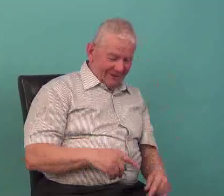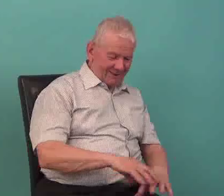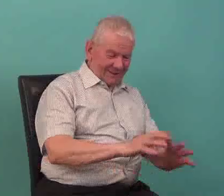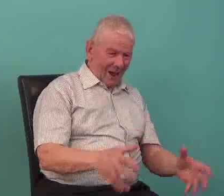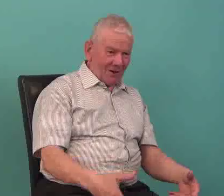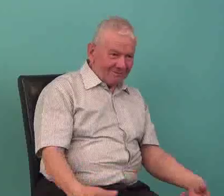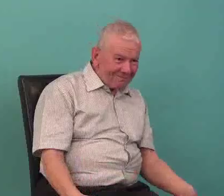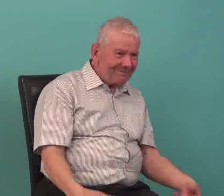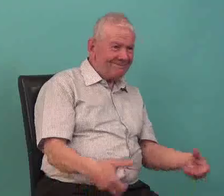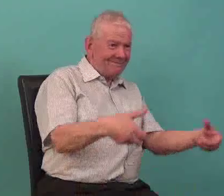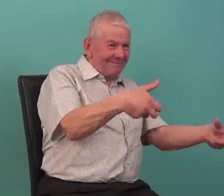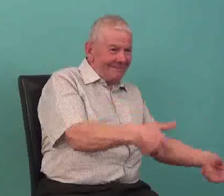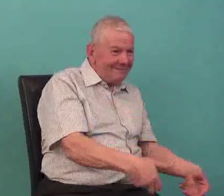Bierze cały kosz i stawia na rowerze.